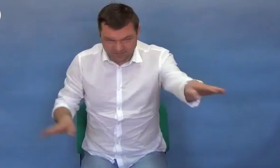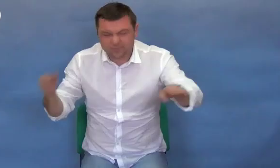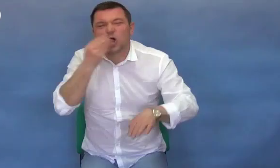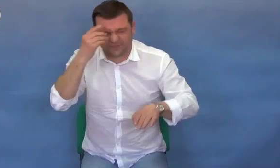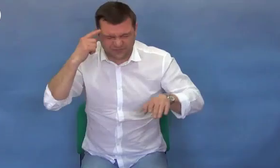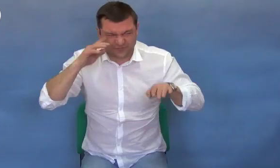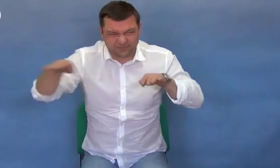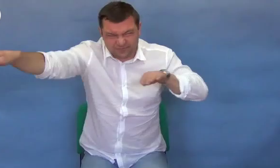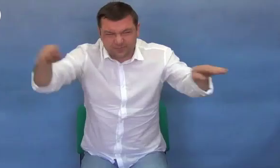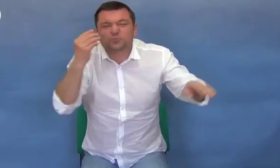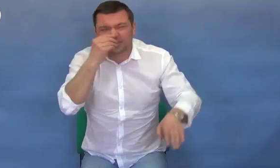Nad morzem, wiem.